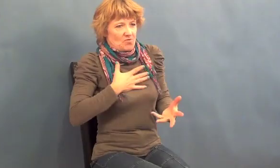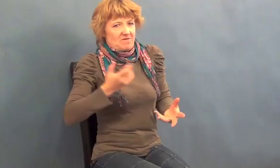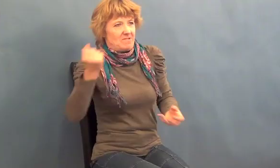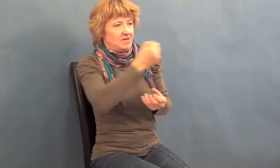Walili w drzwi.